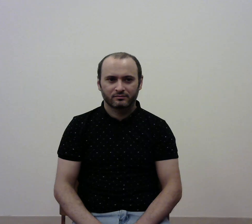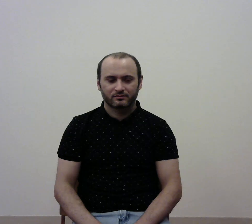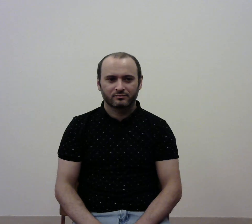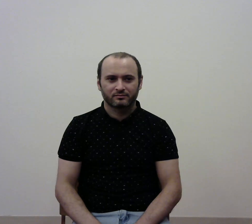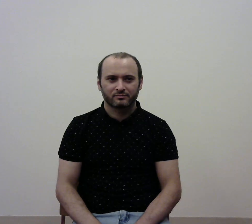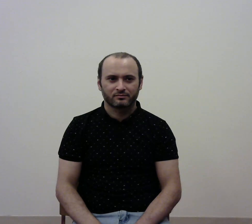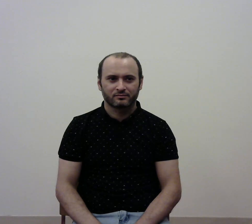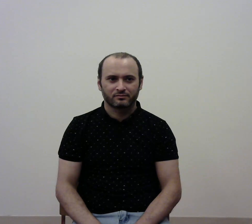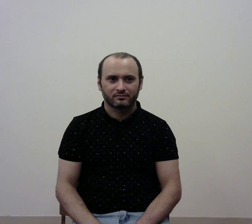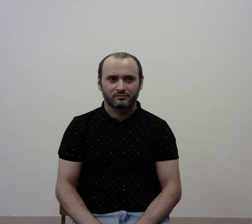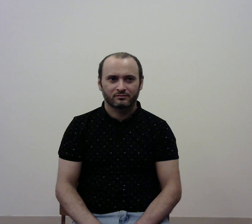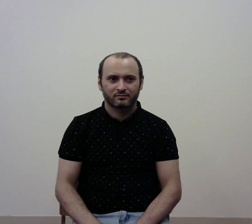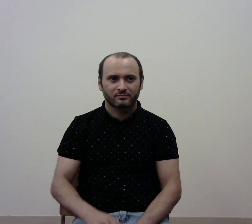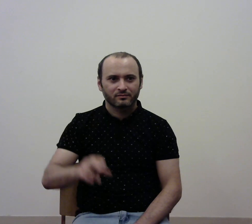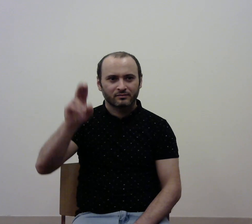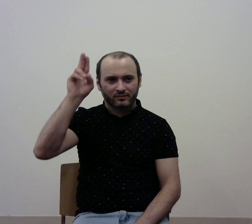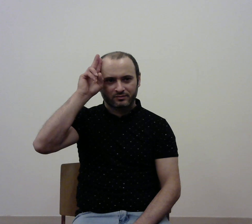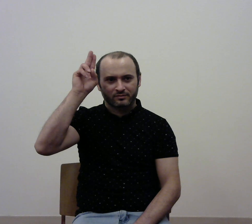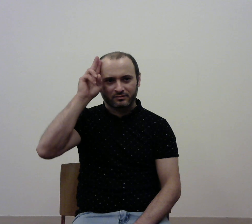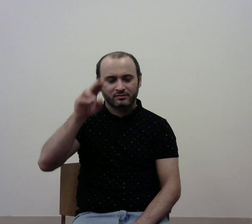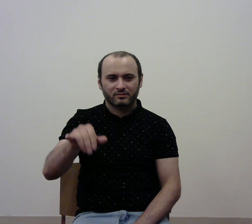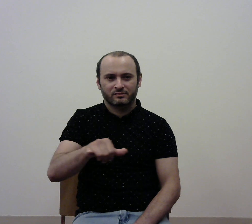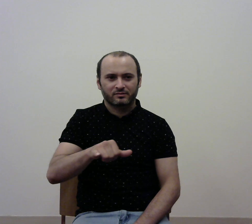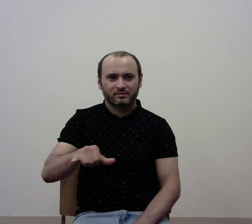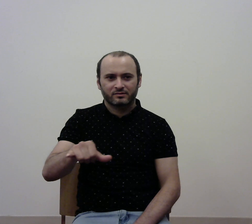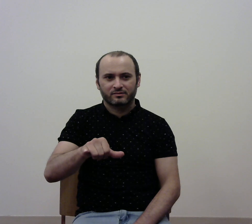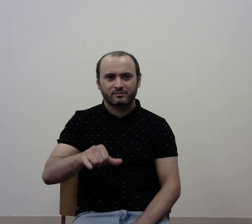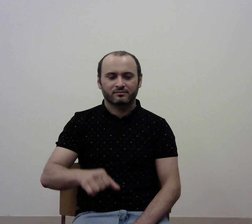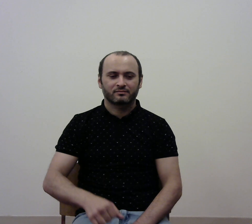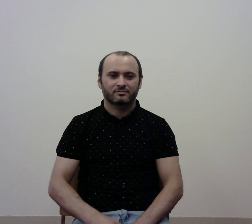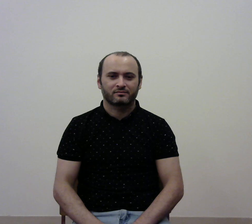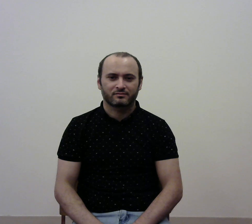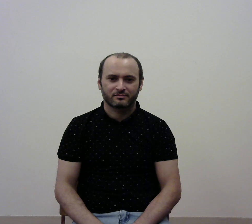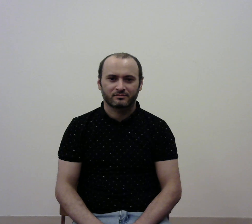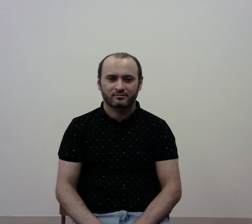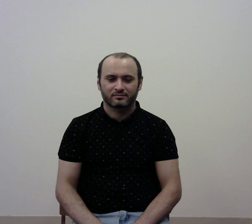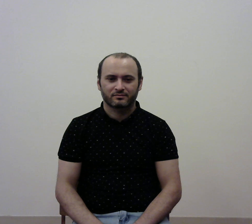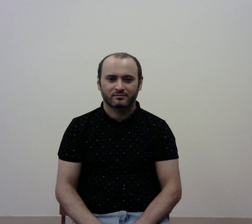Ayaqyolu hardadır?